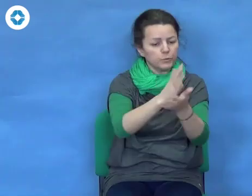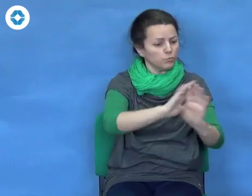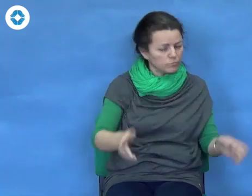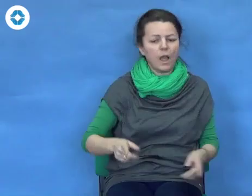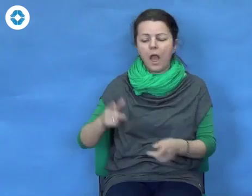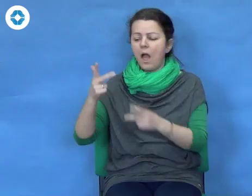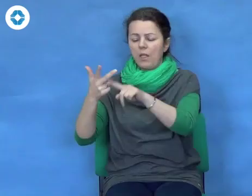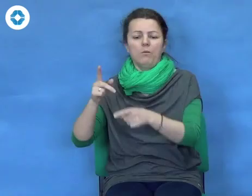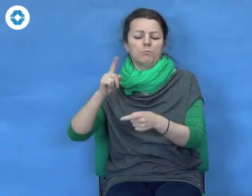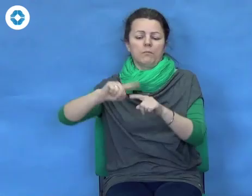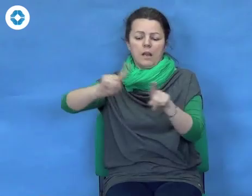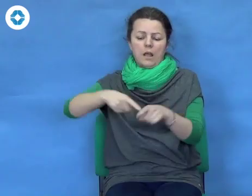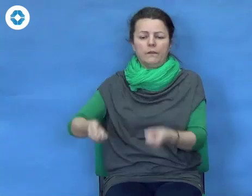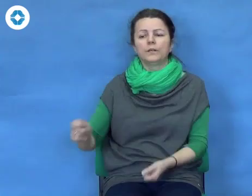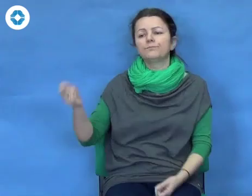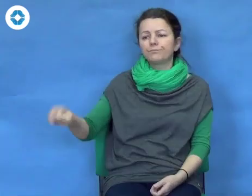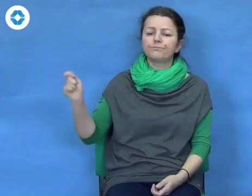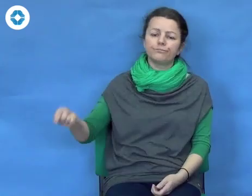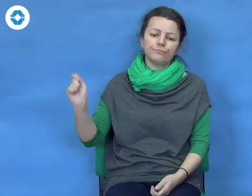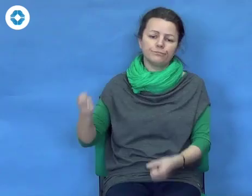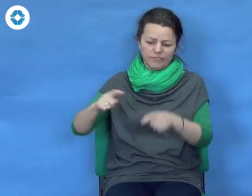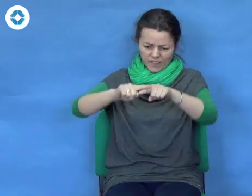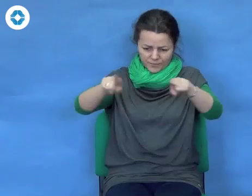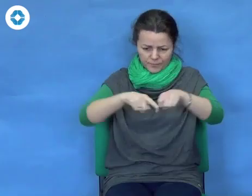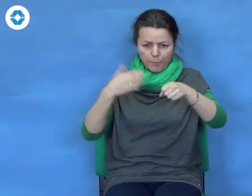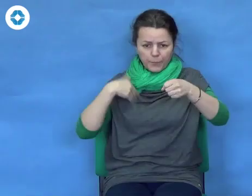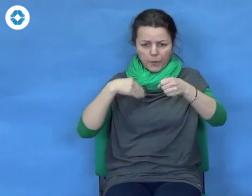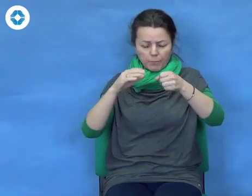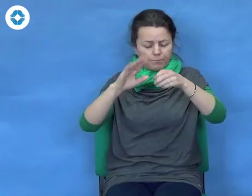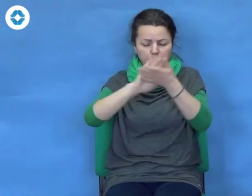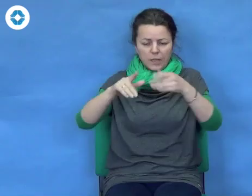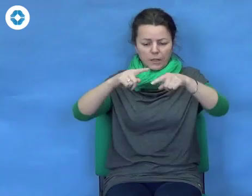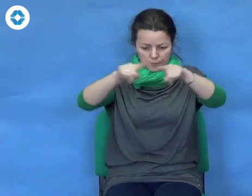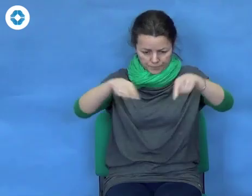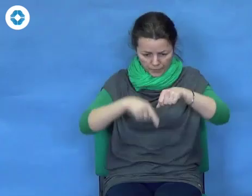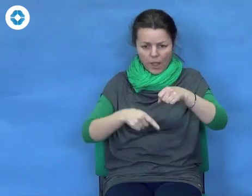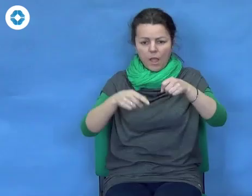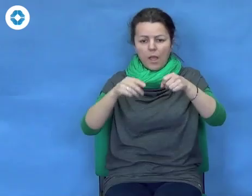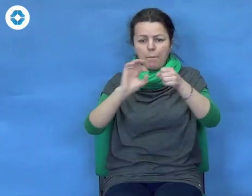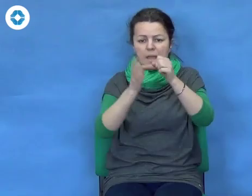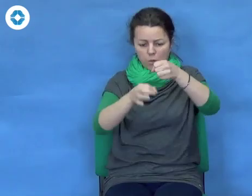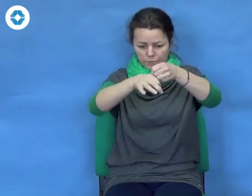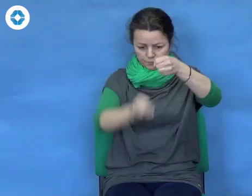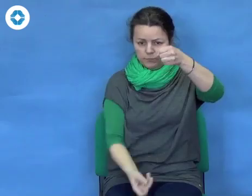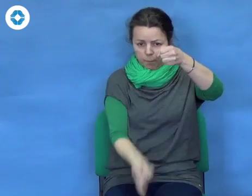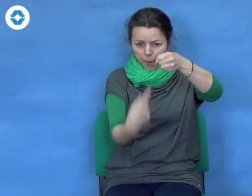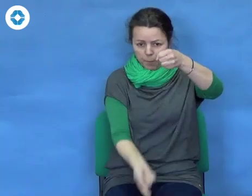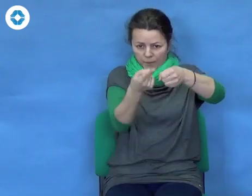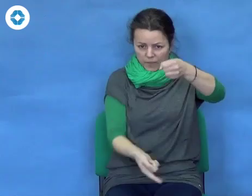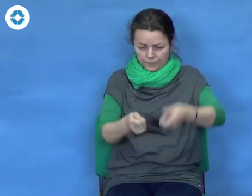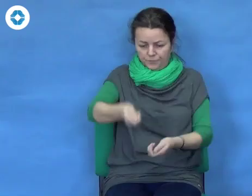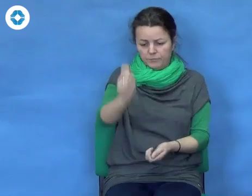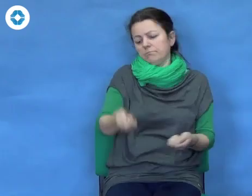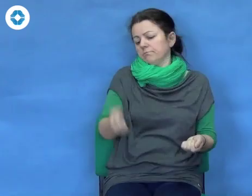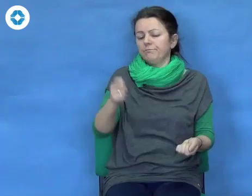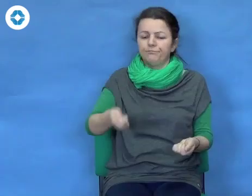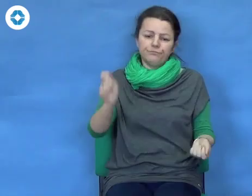Trzeci chłopak miał małą rakietkę, którą odbijał piłeczkę.